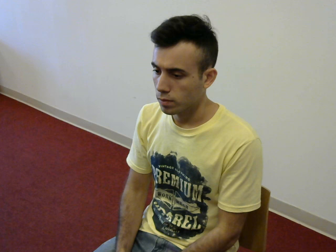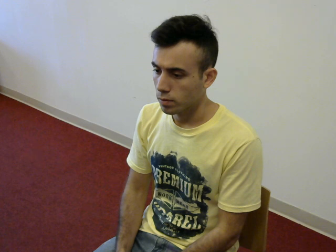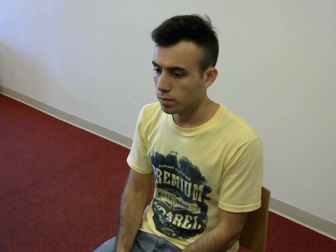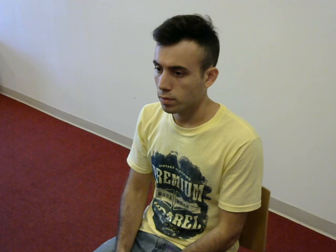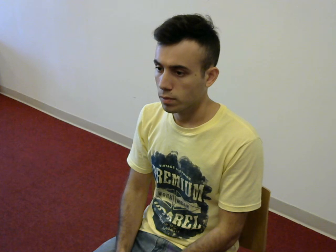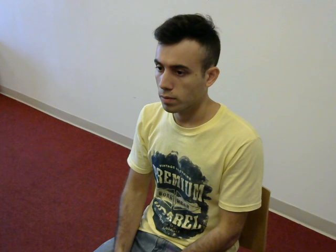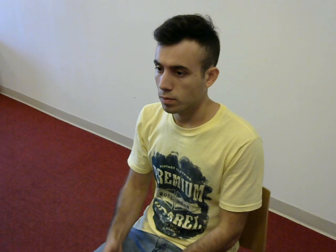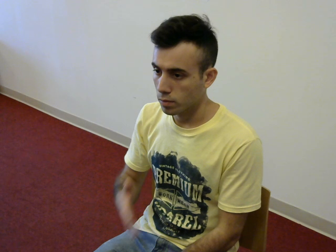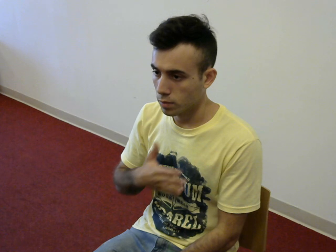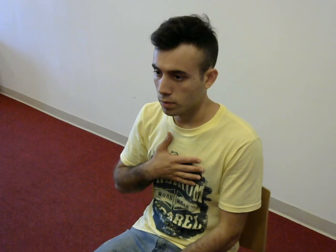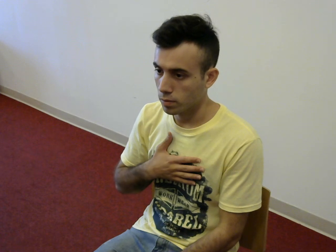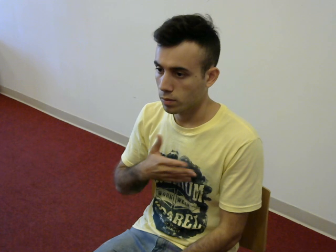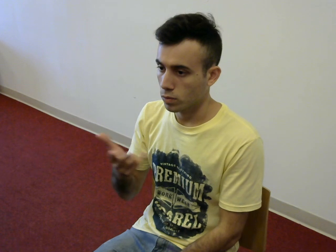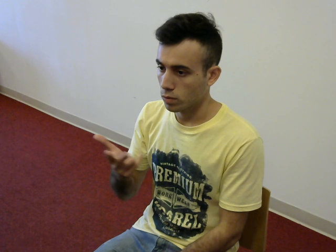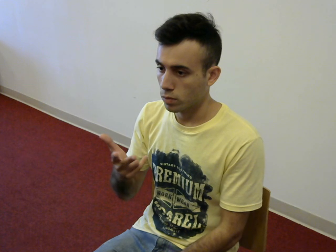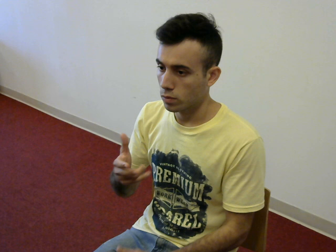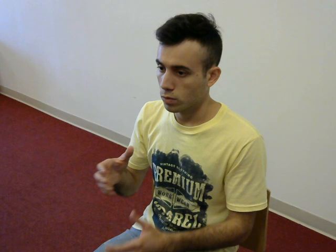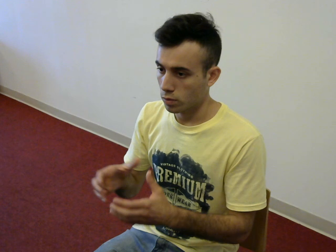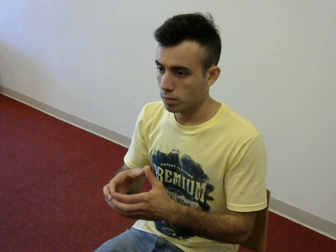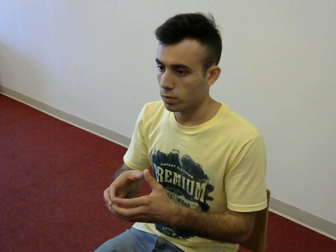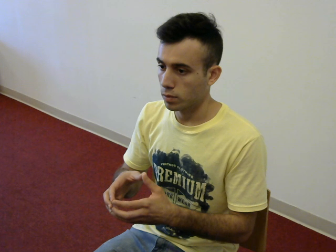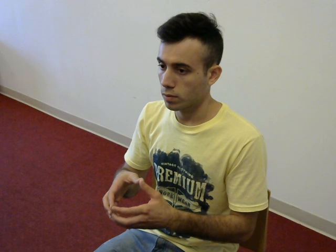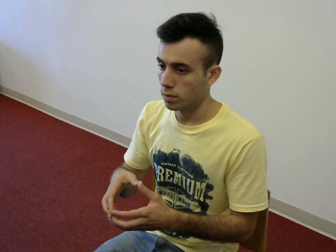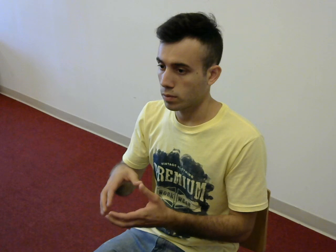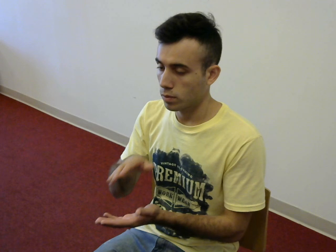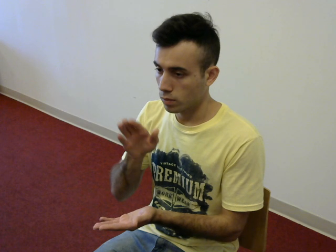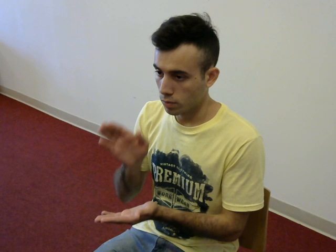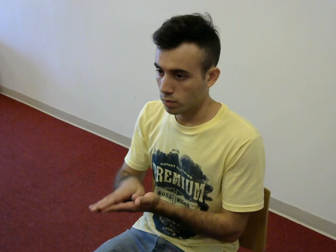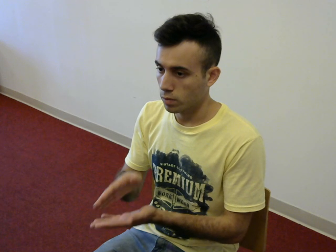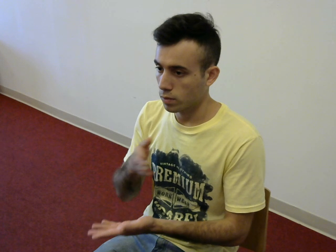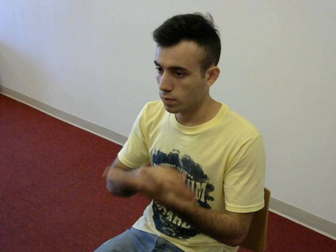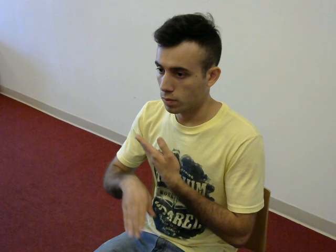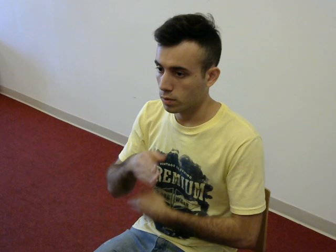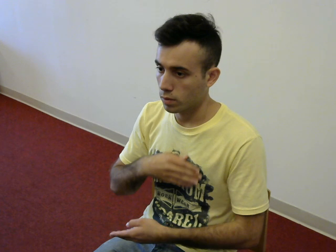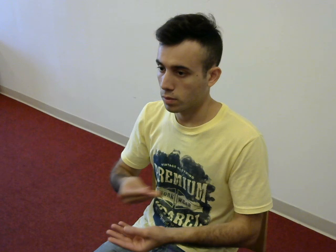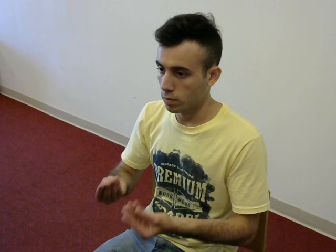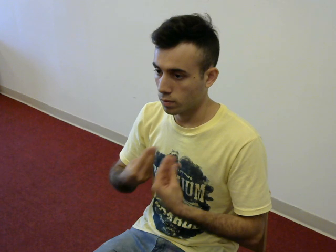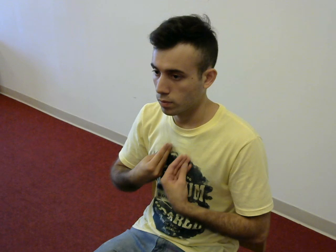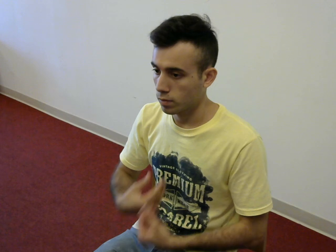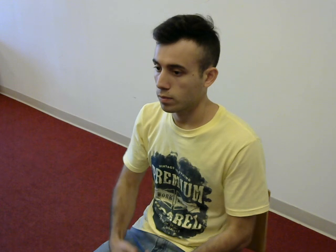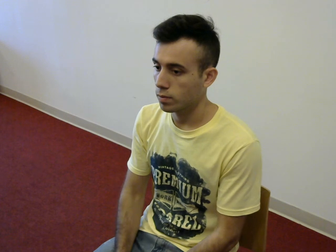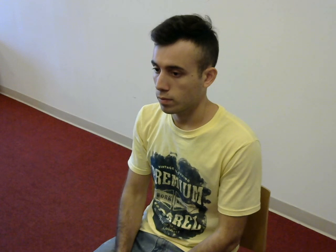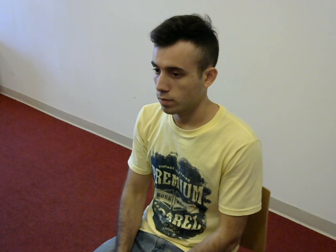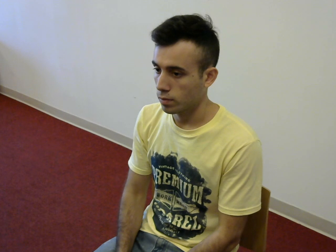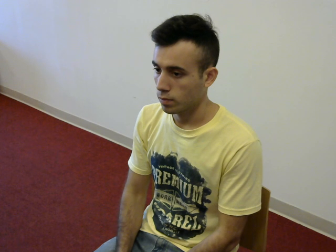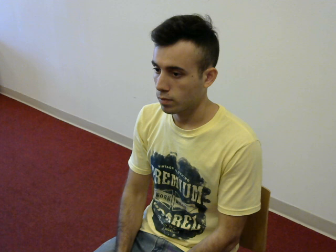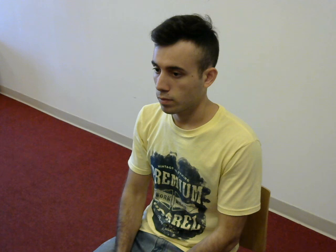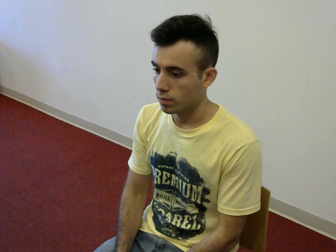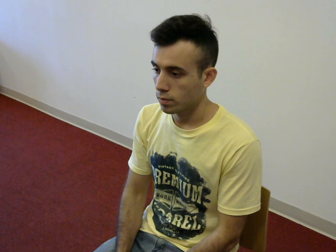Mənə III dərəcə müddətsiz əlillik verilib